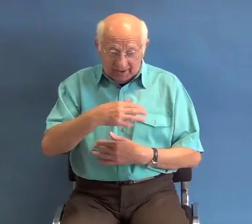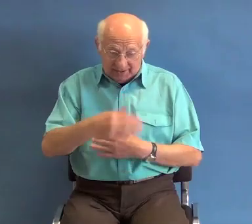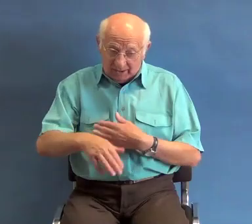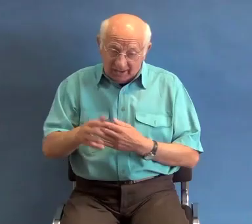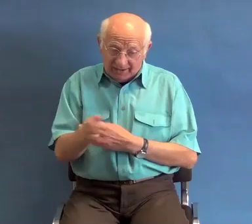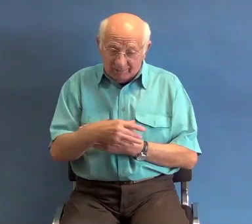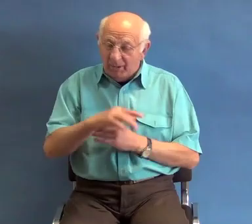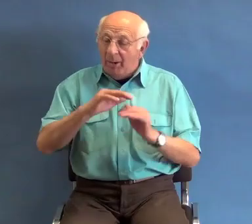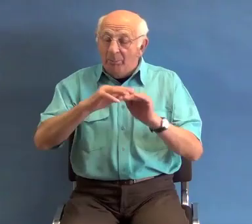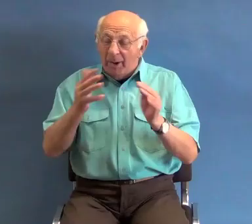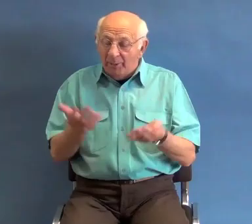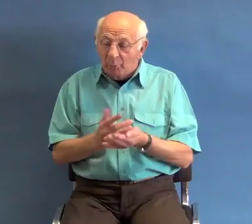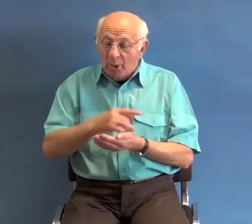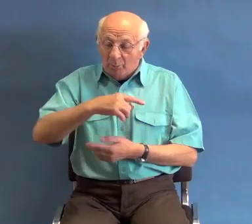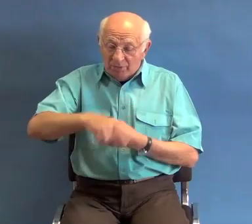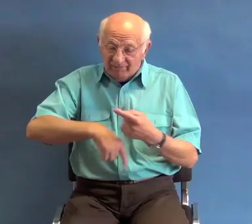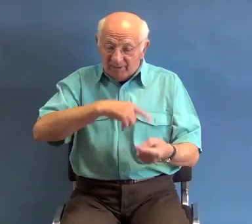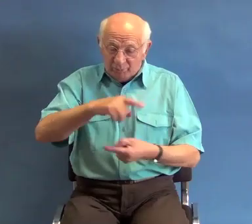W kulistym akwarium pływa sobie ryba.